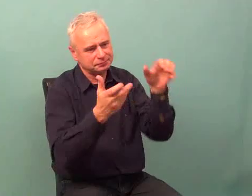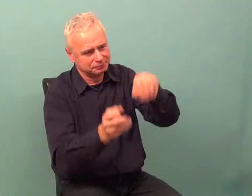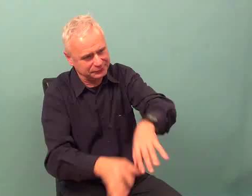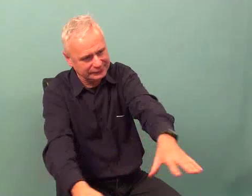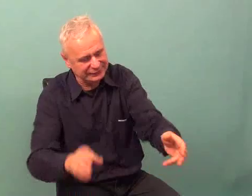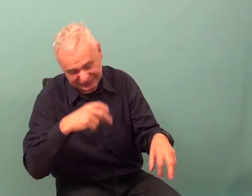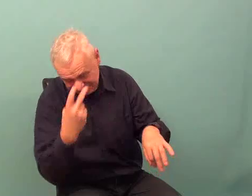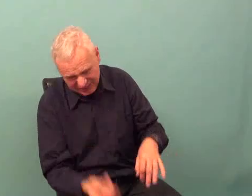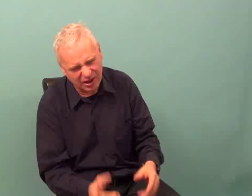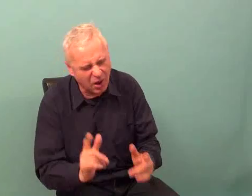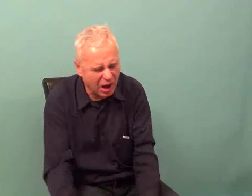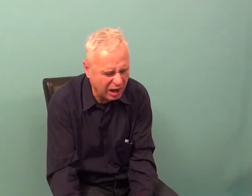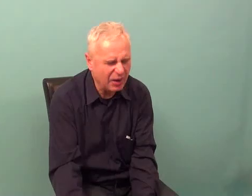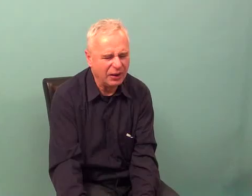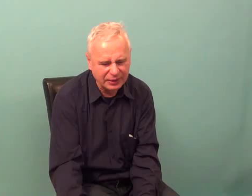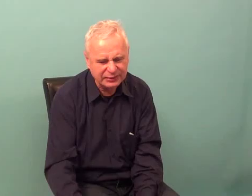Po upadku chłopca bolało kolano.